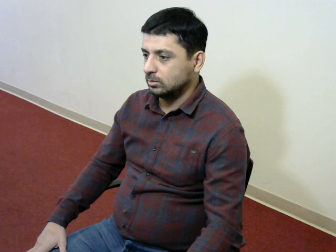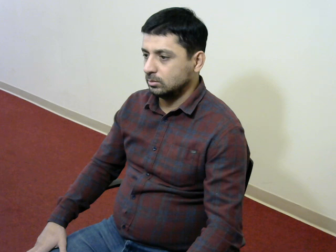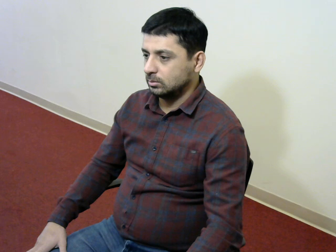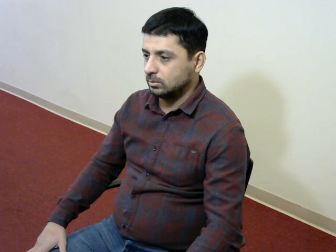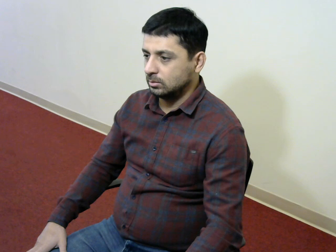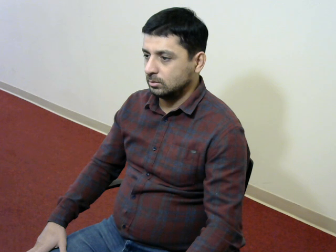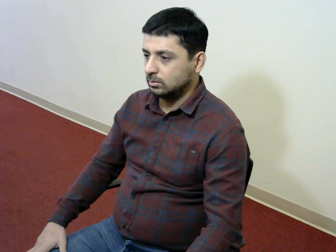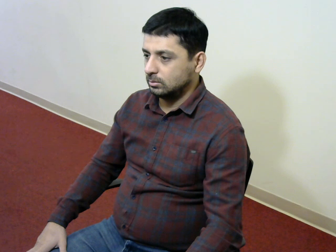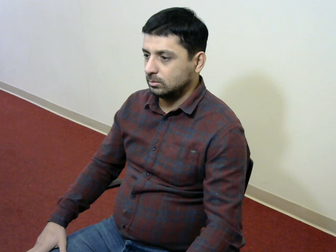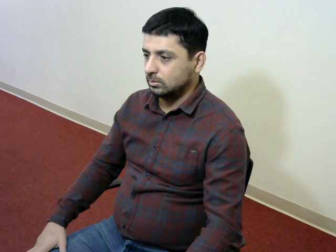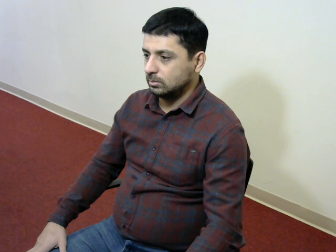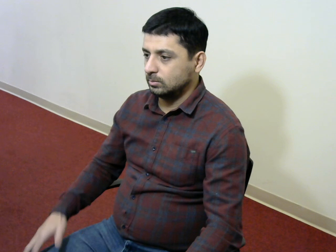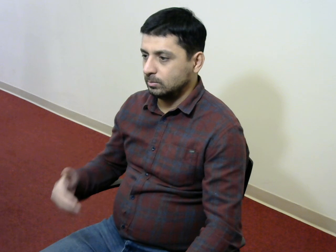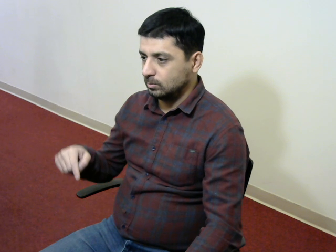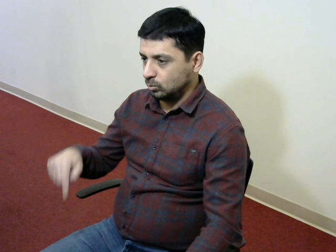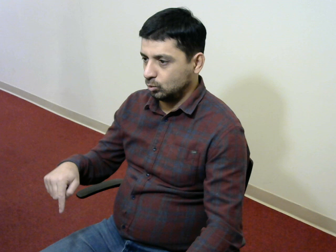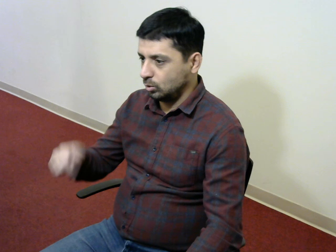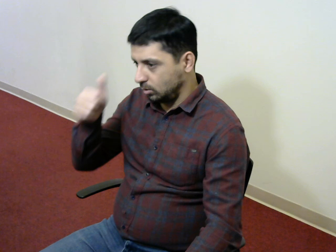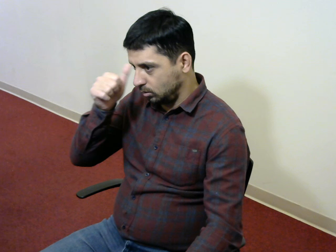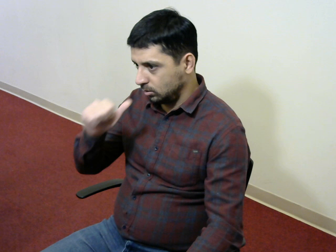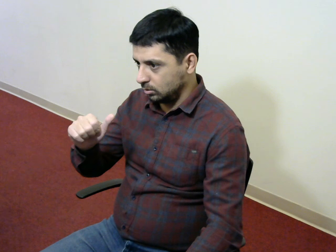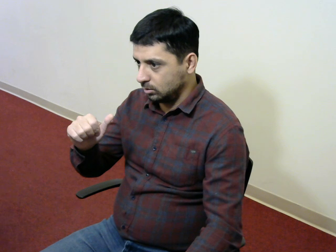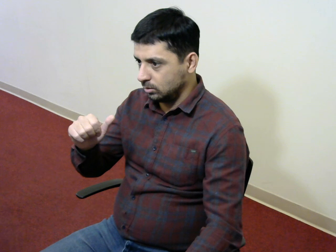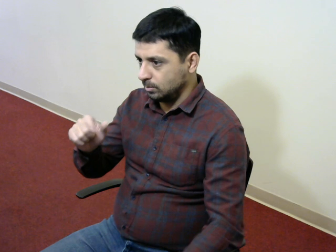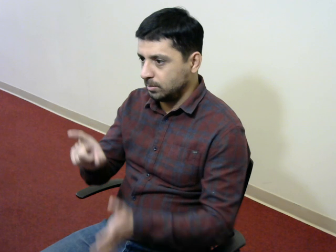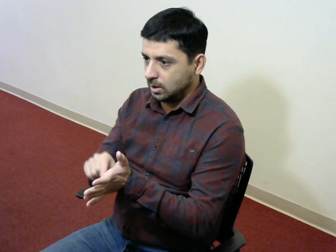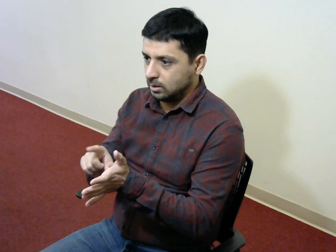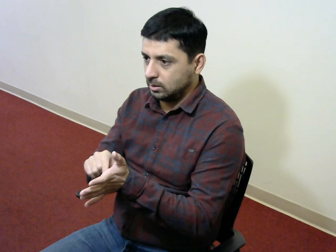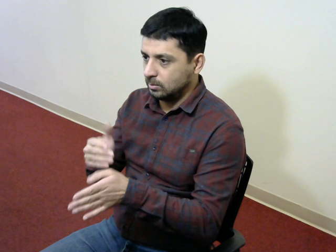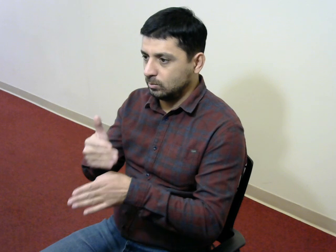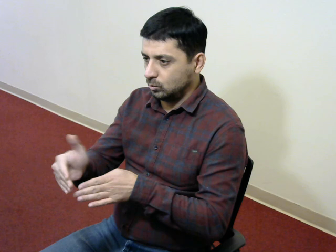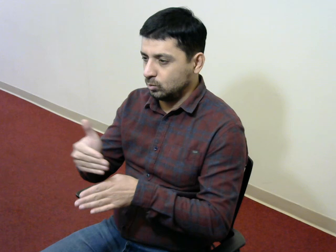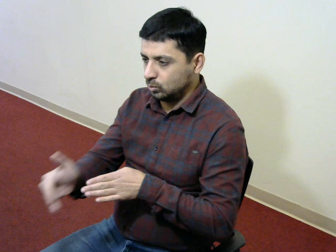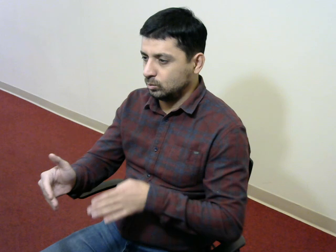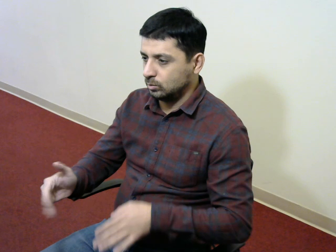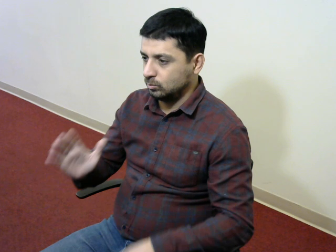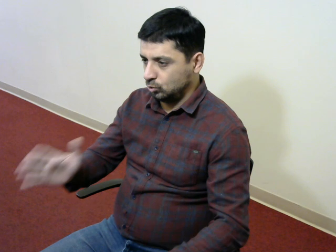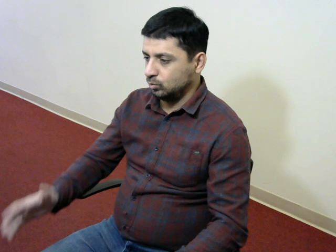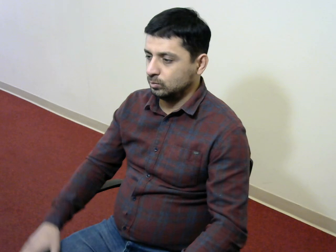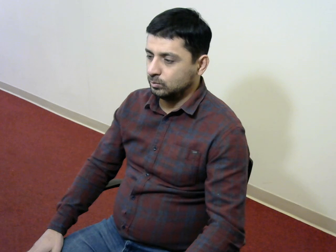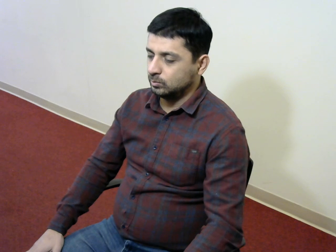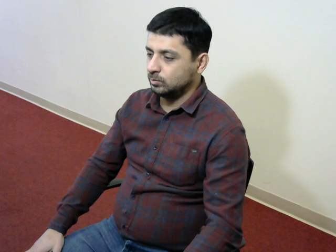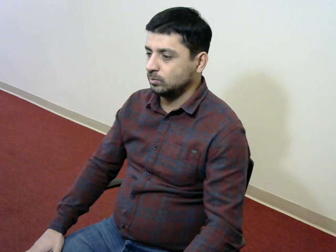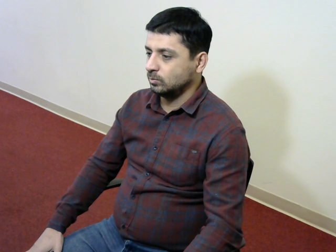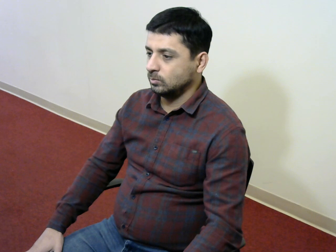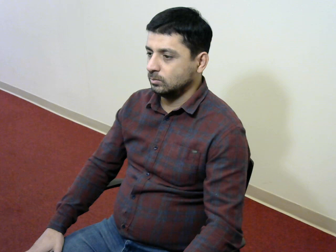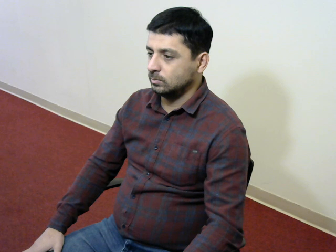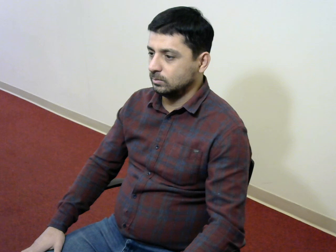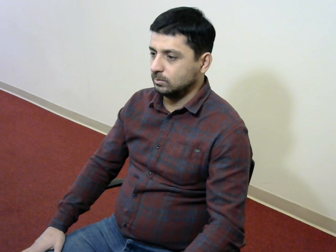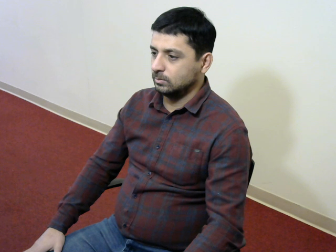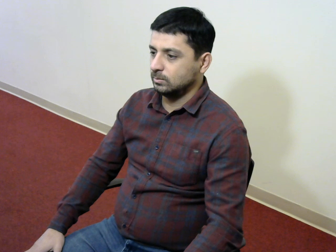Bu ay pensiyalar gecikəcək